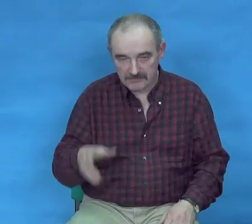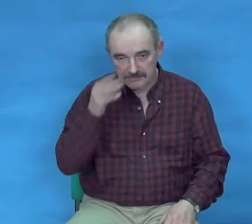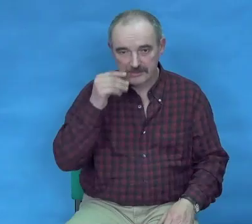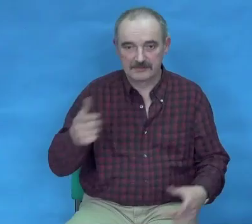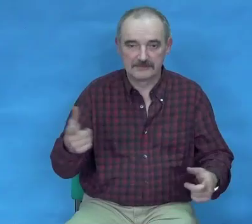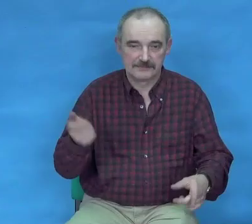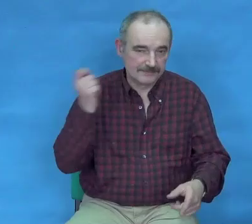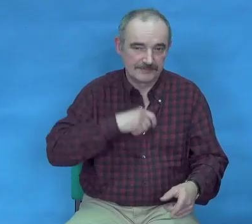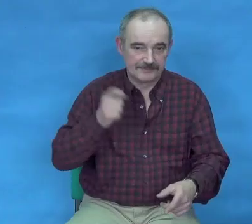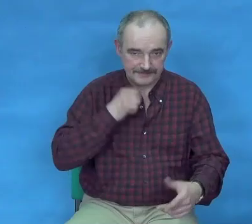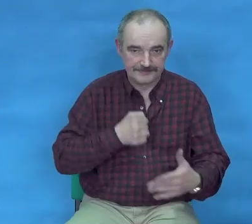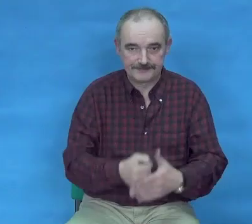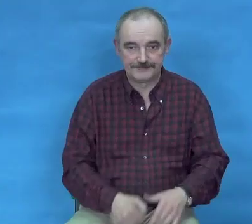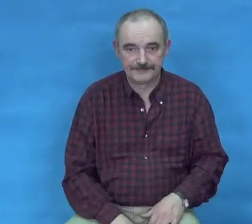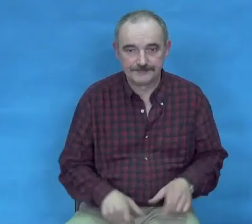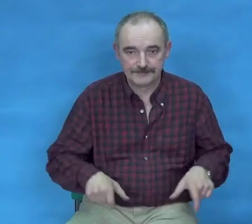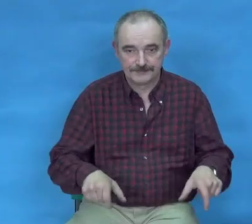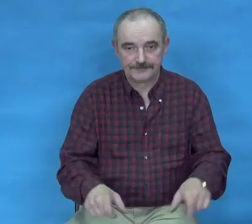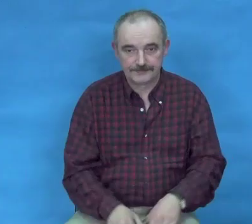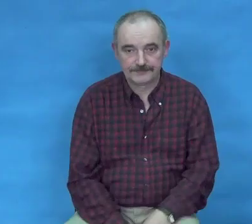Zasypiają, a potem są śmiertelne wypadki na torach.